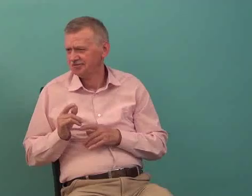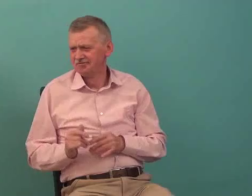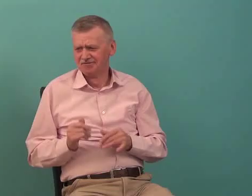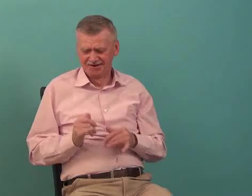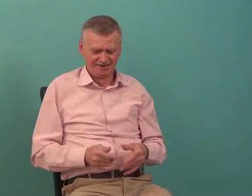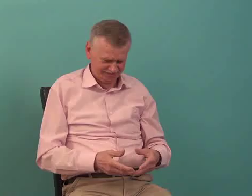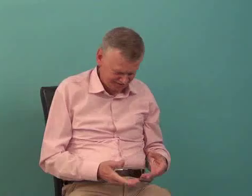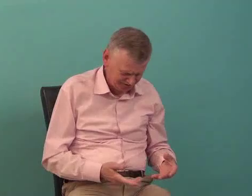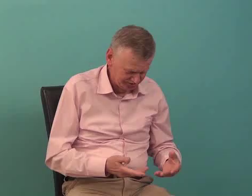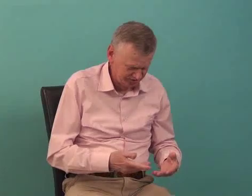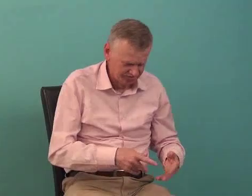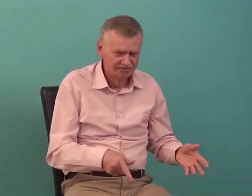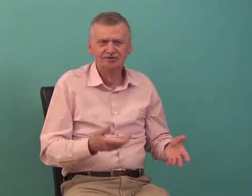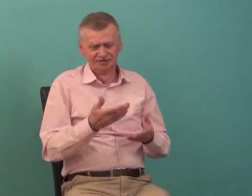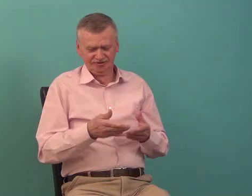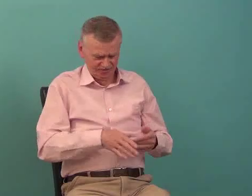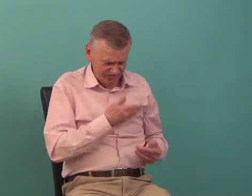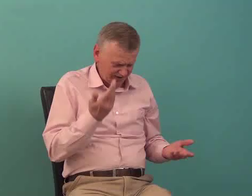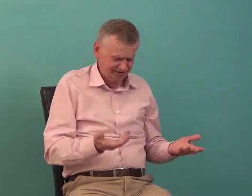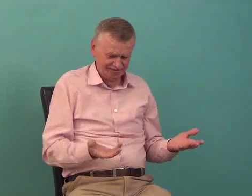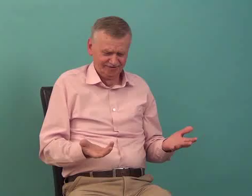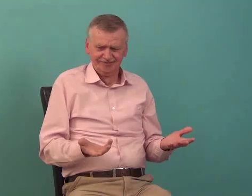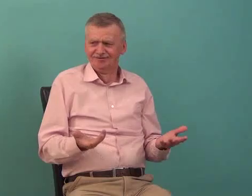Patrzy na kosze, dlaczego jednego nie ma.